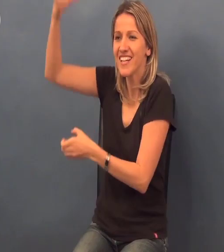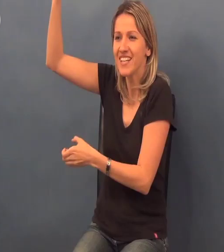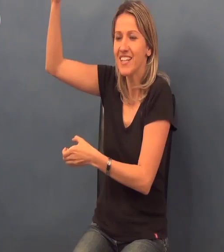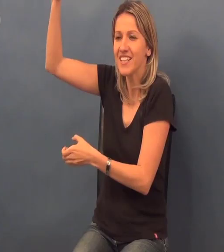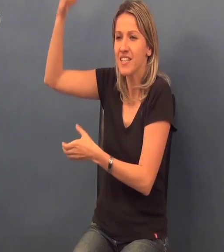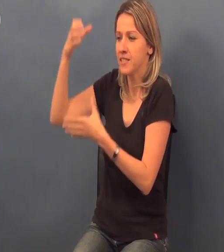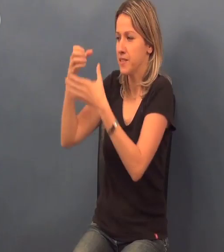Wspina się po rurze.